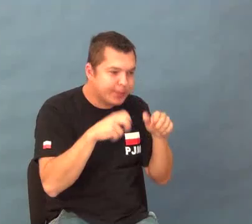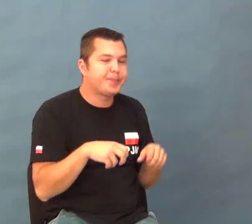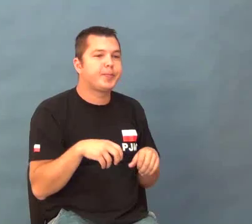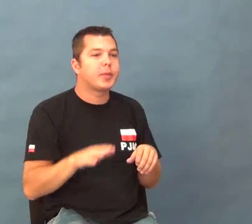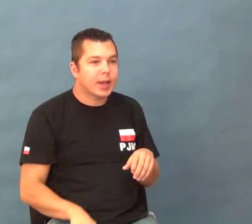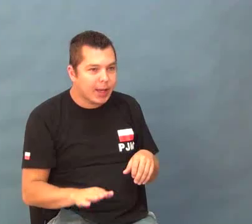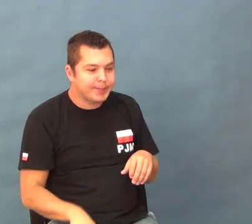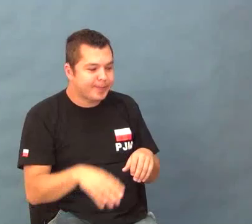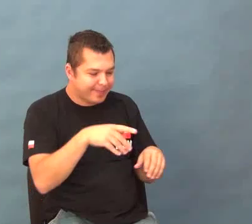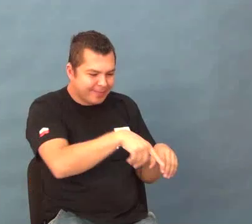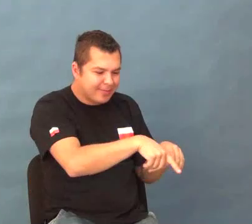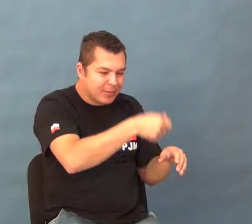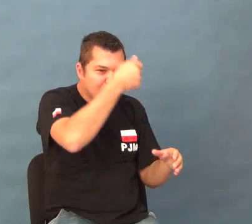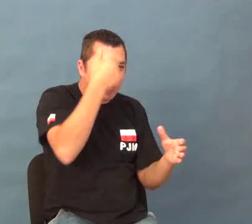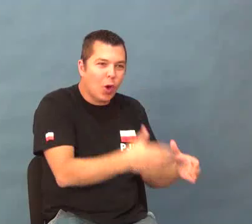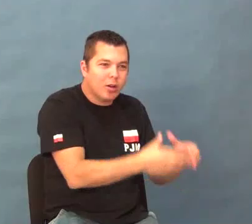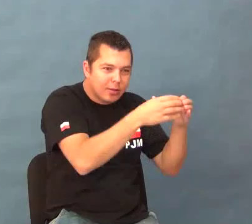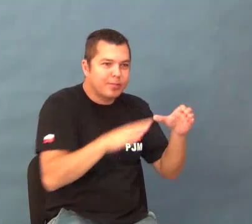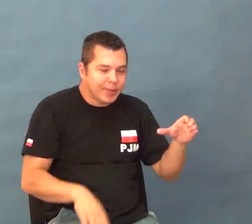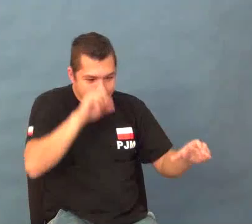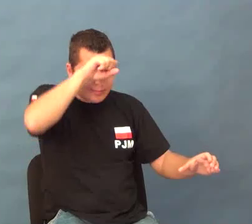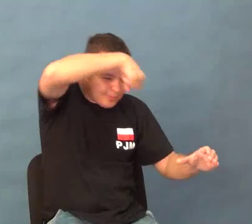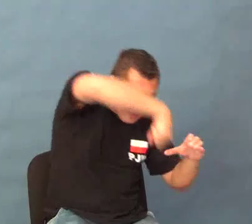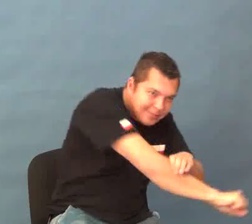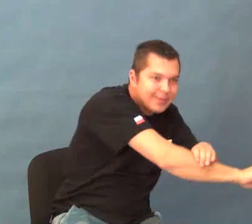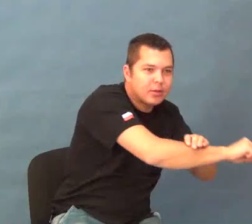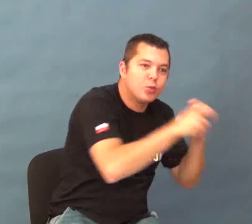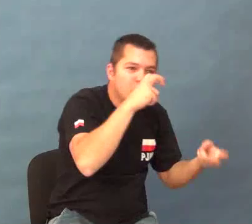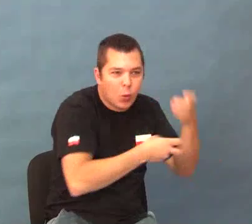Pies wkłada pysk do szklanego słoja i czegoś tam szuka.